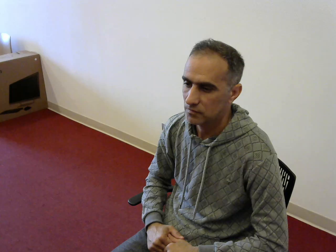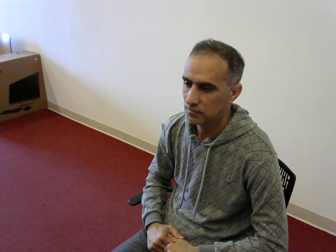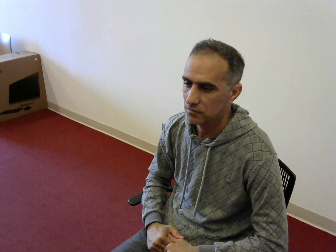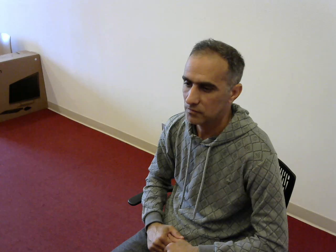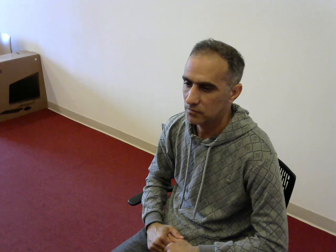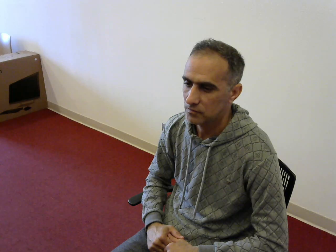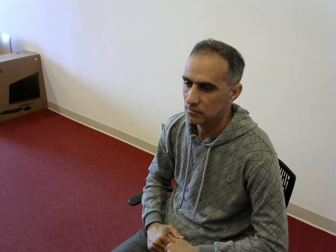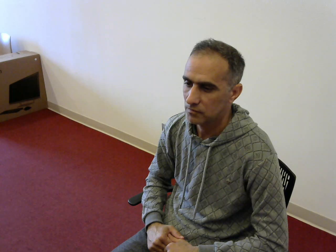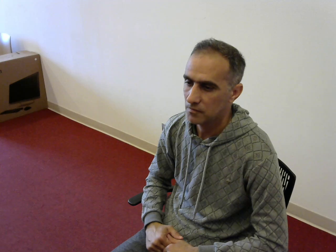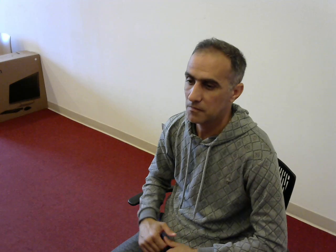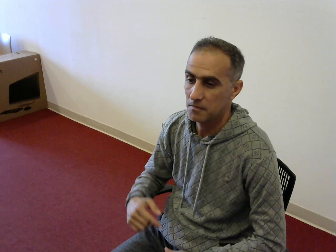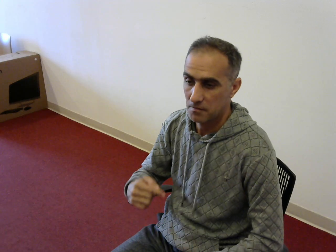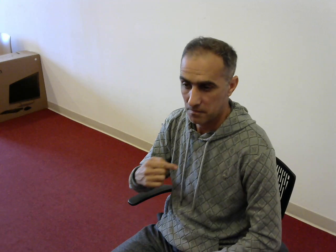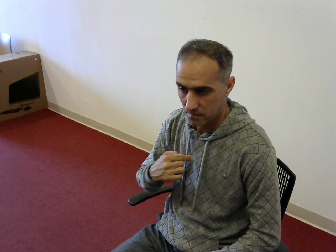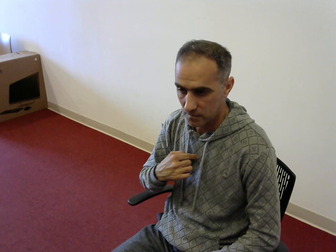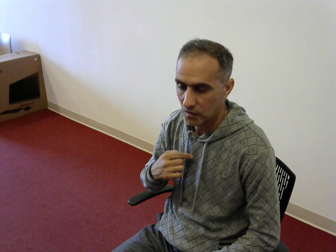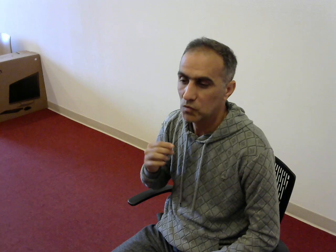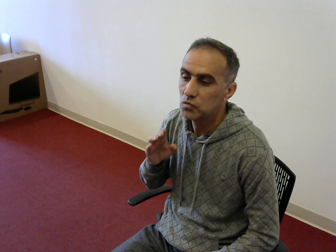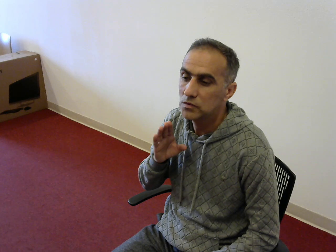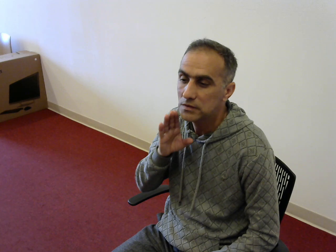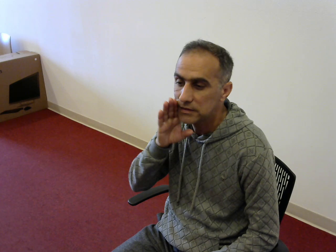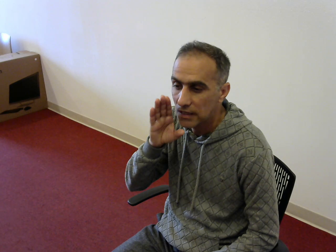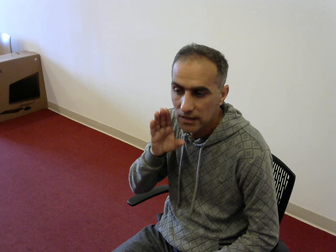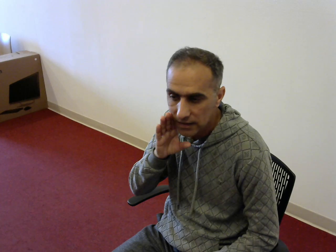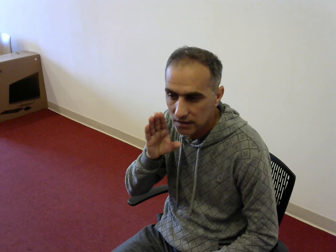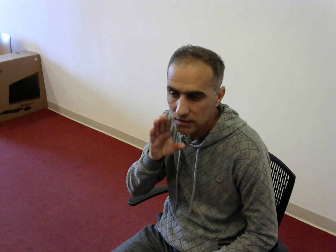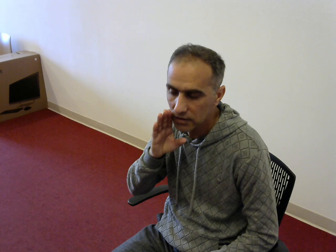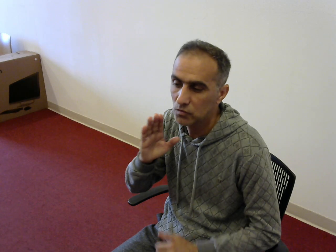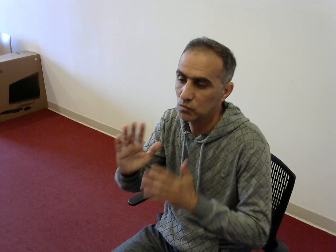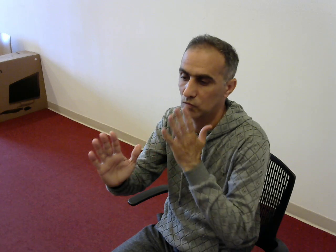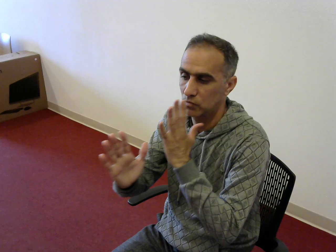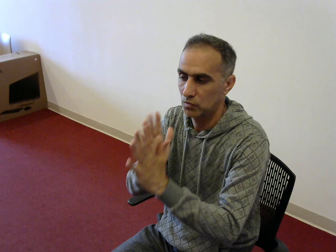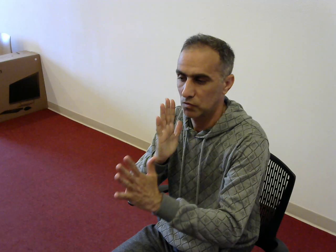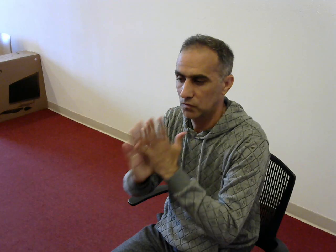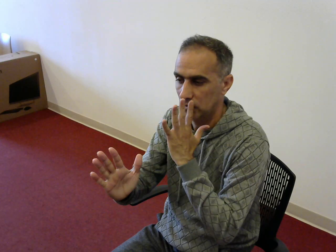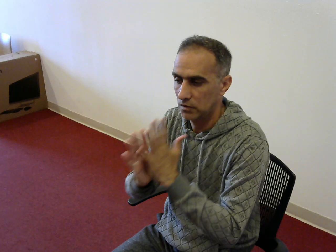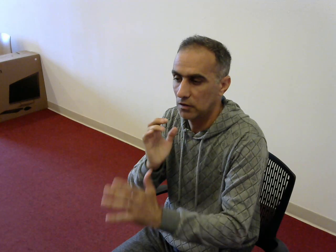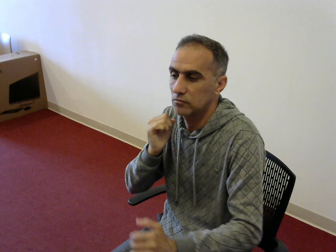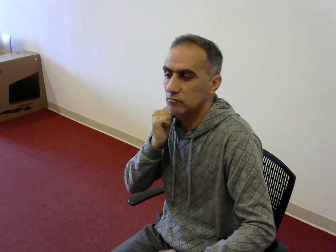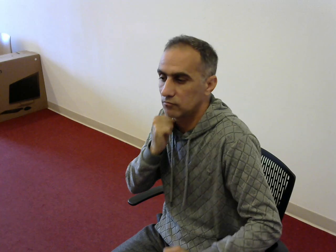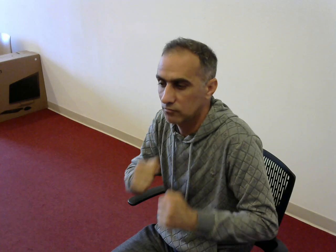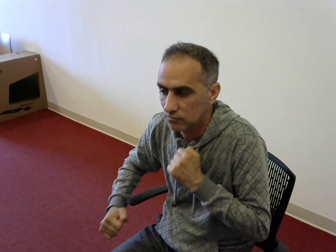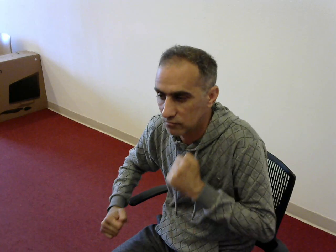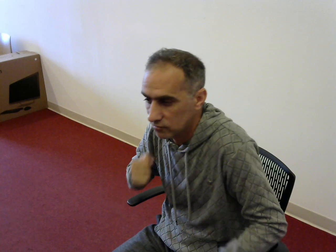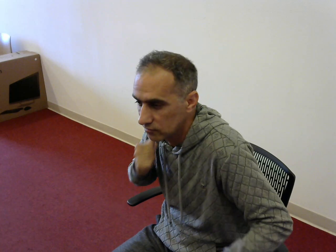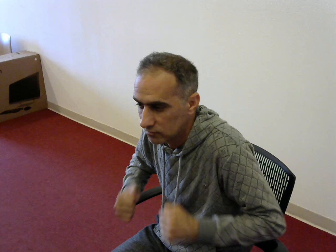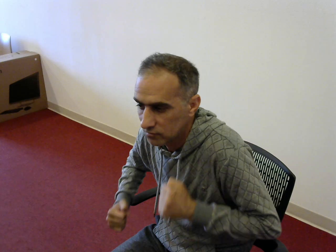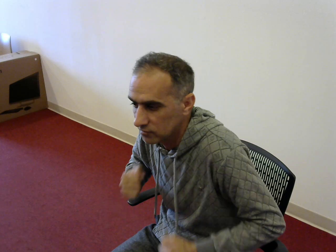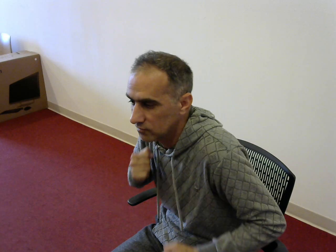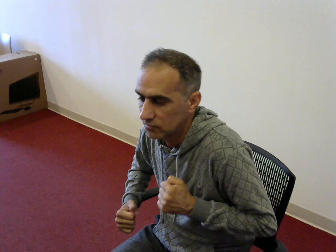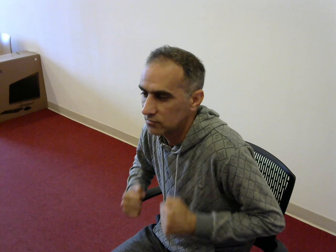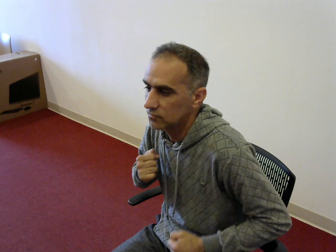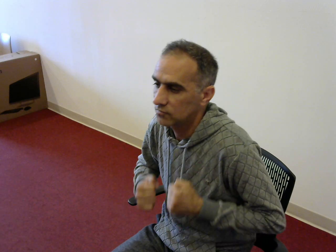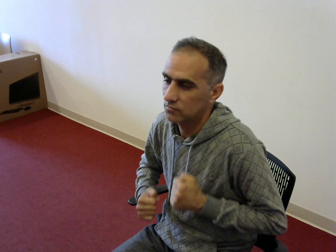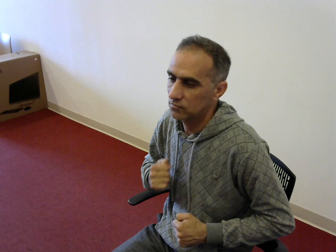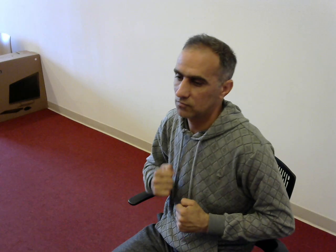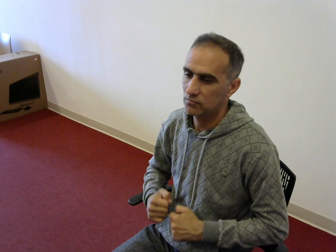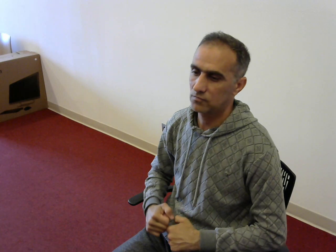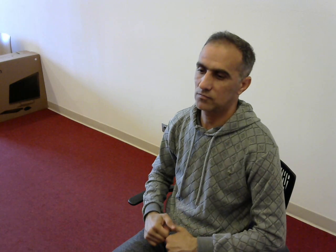Mən səhərlər bulvarda qaçıram